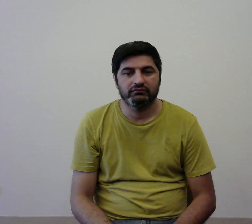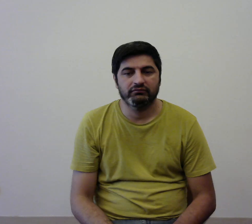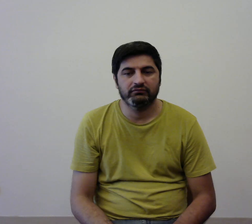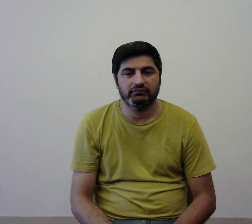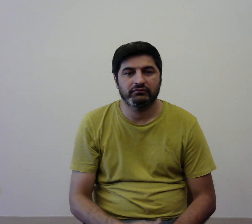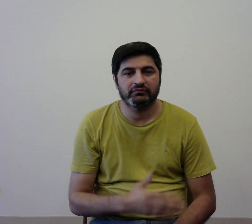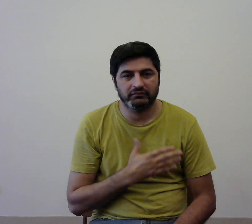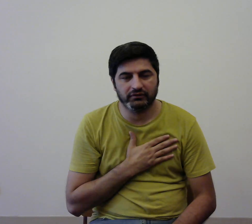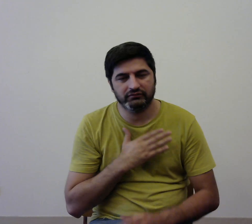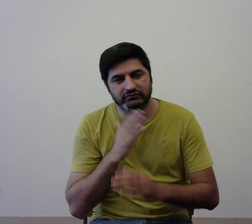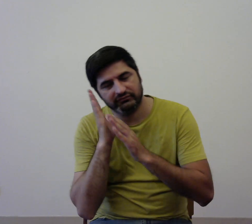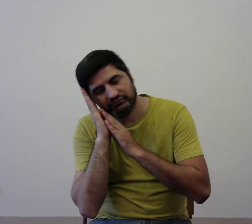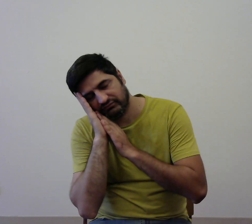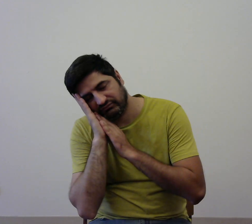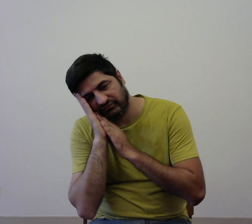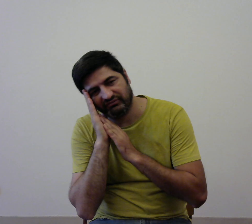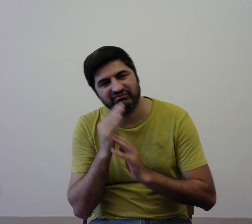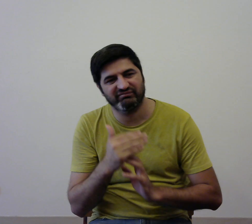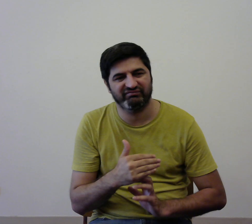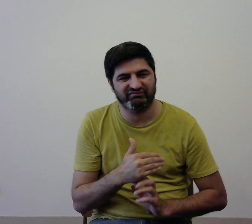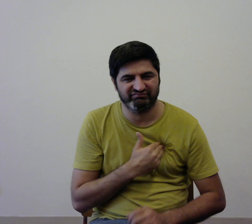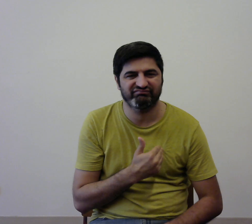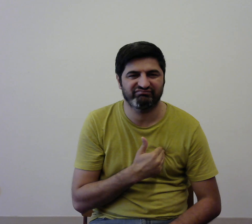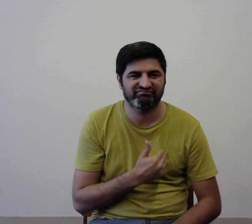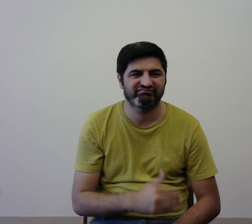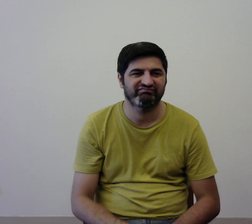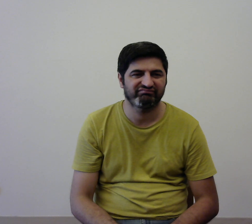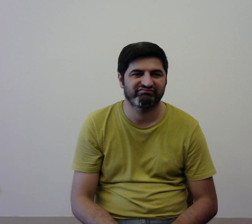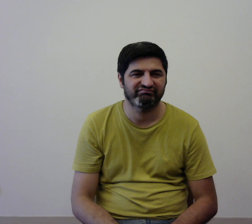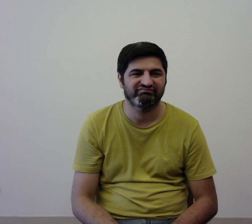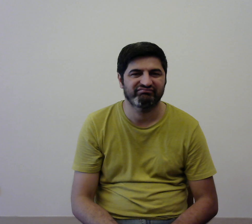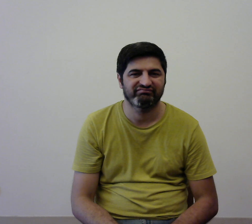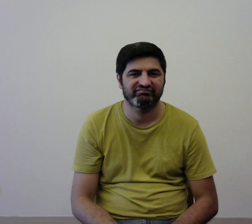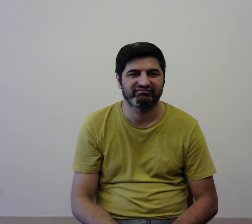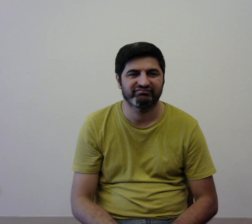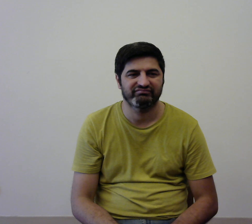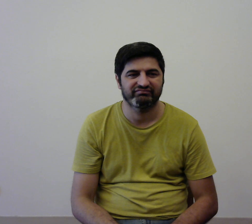Mən yatmaq istəyirəm